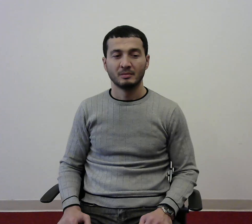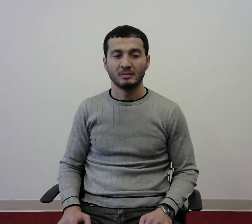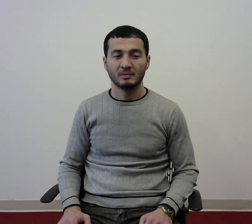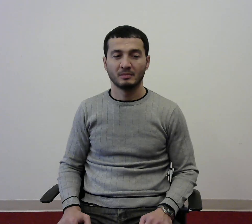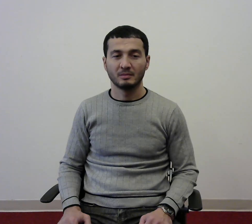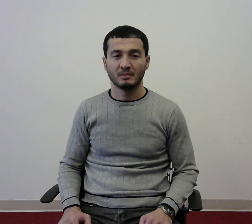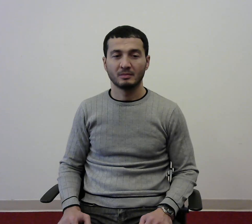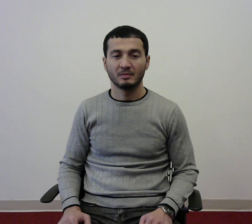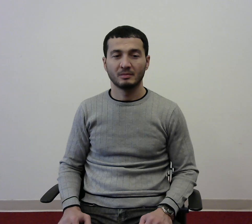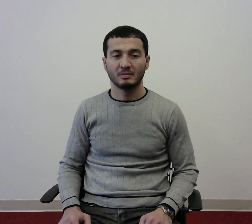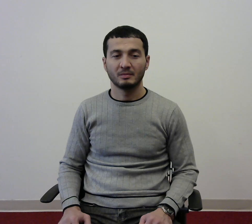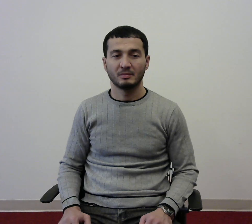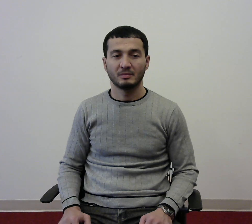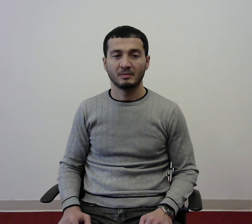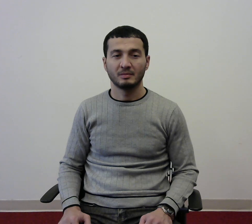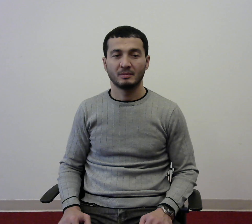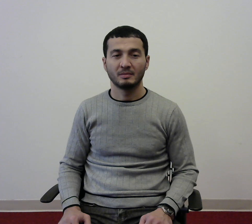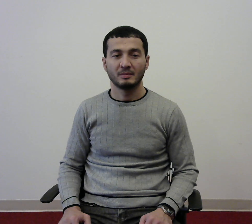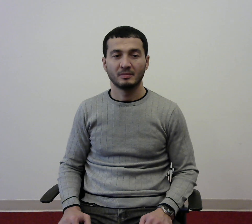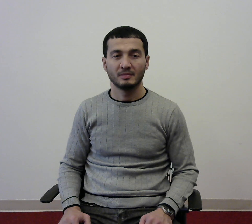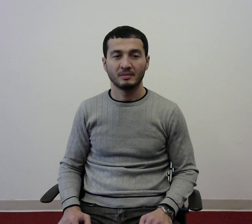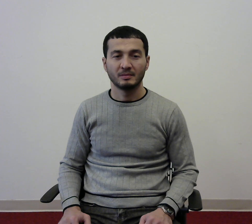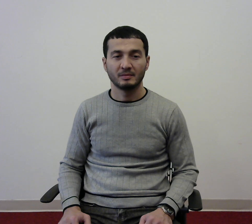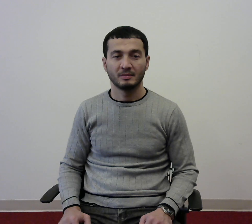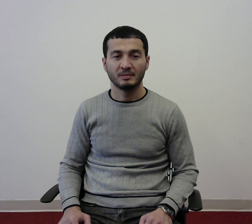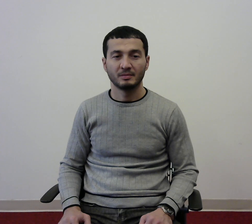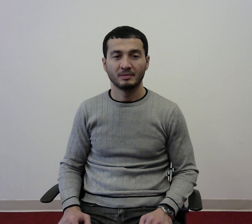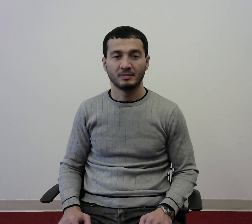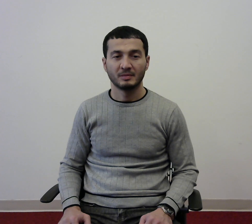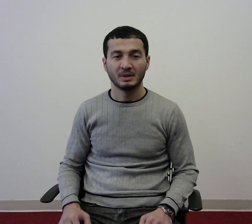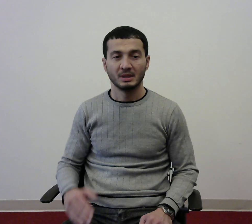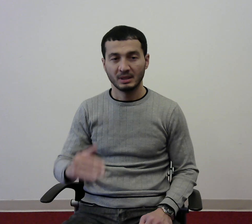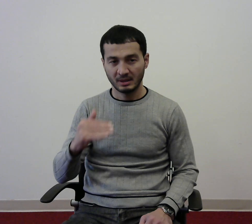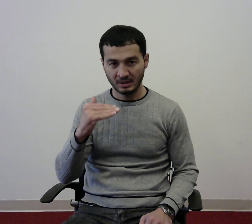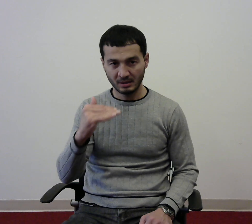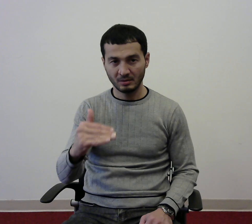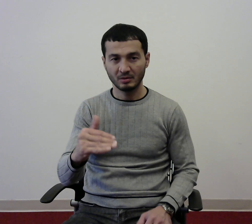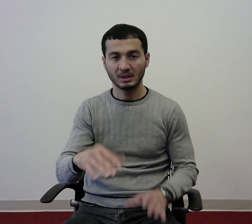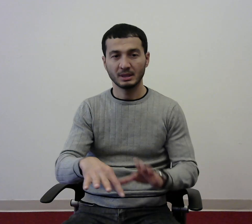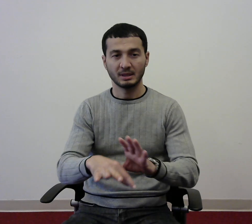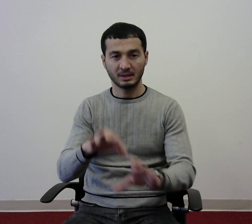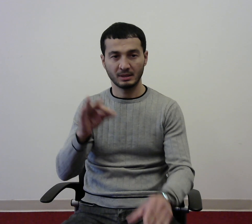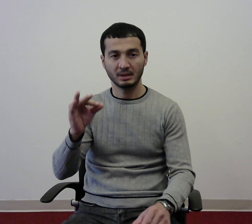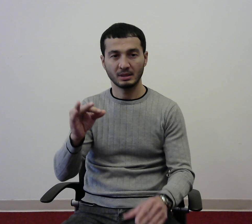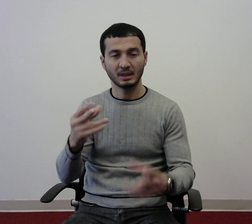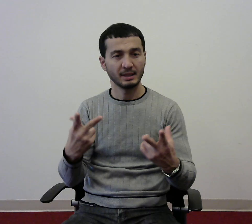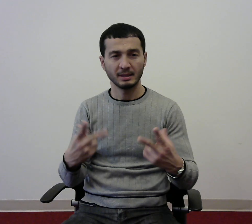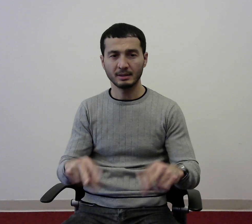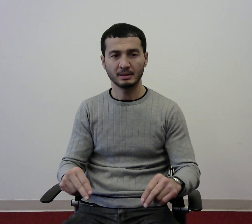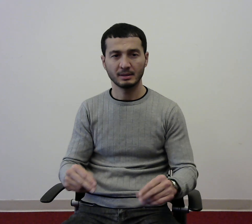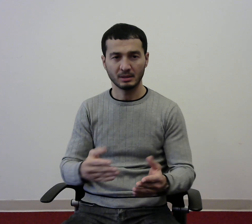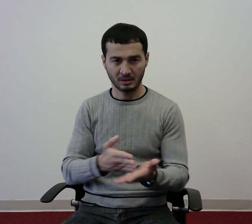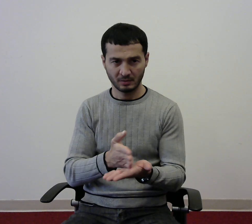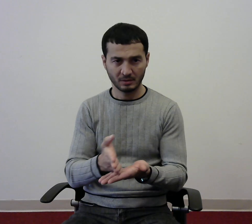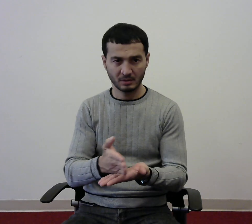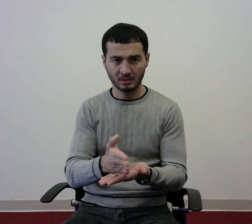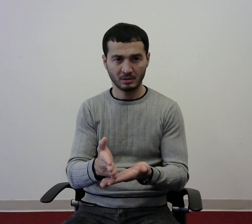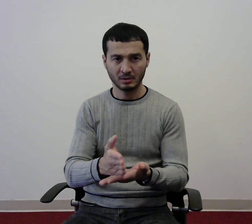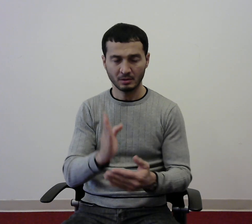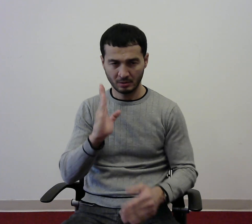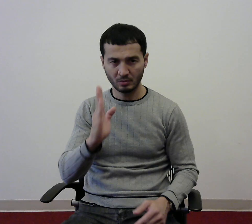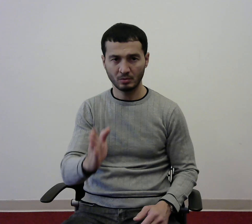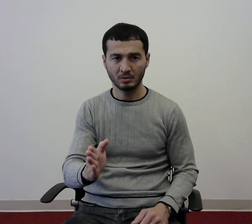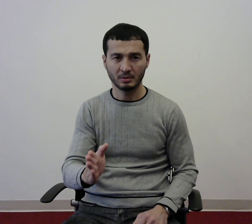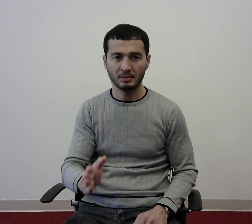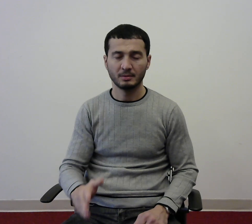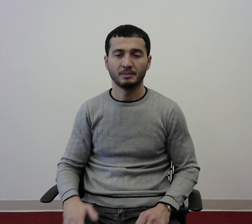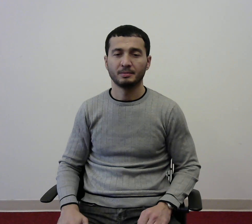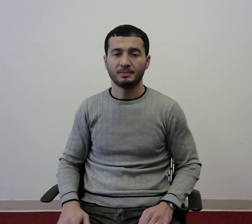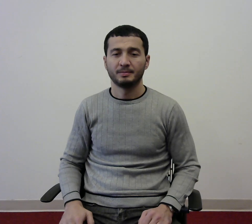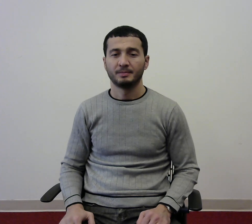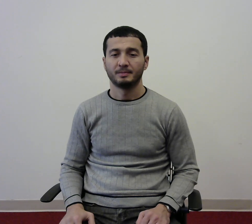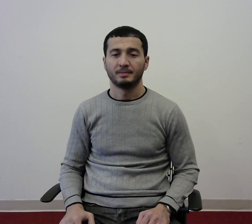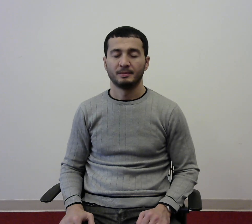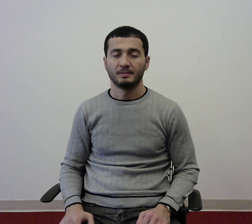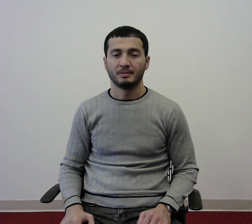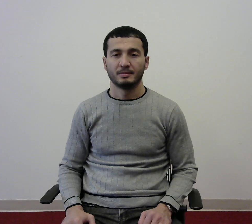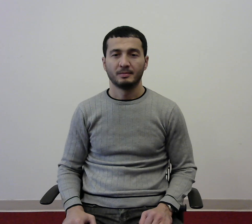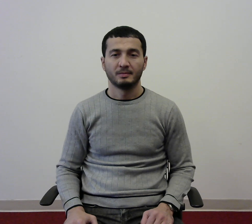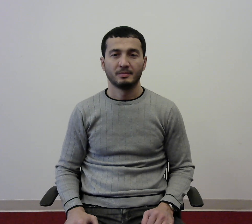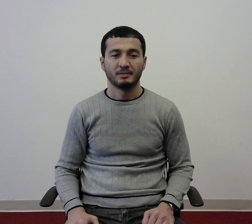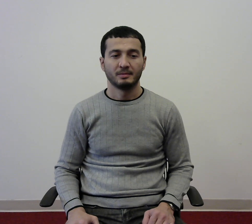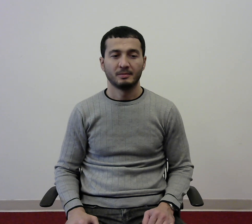Sizin seçiminiz hansı istiqamətdə olacaq?